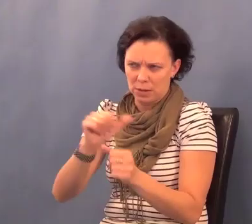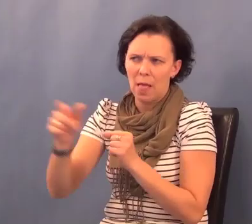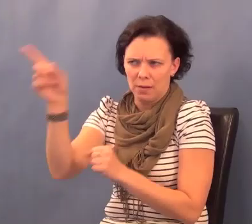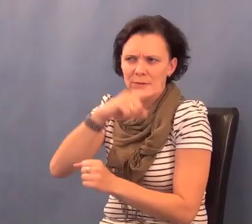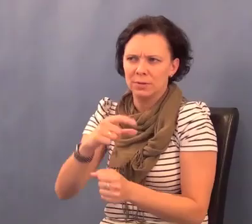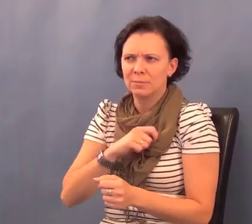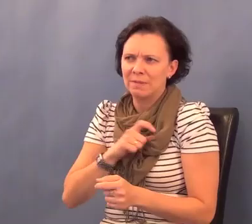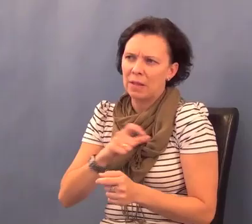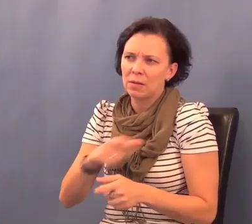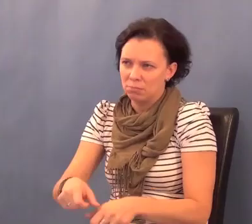Jest ten ktoś, co może to zrobić prywatnie.